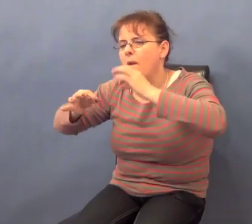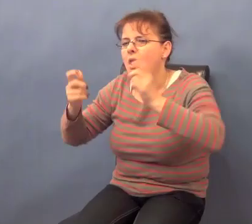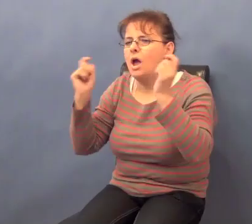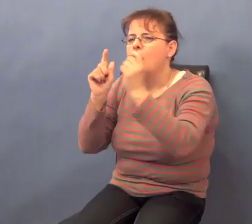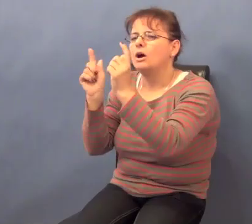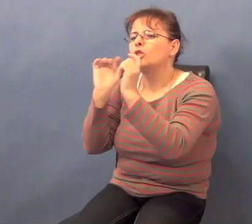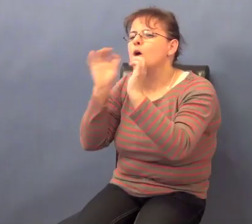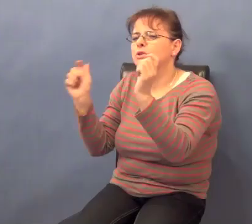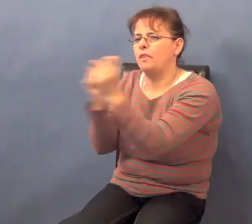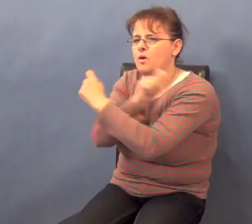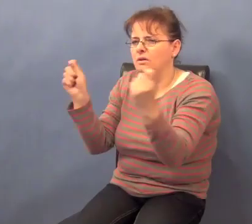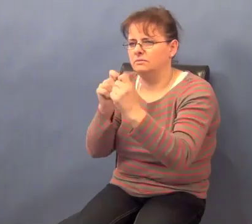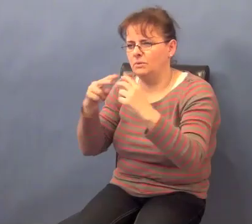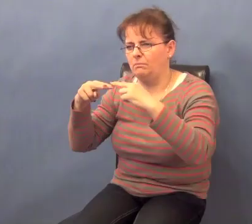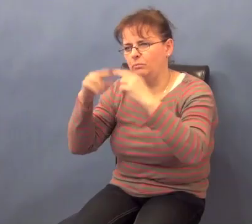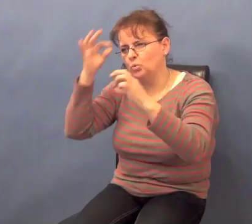Musi być dokładne połączenie, żeby dobrze się jeździło.